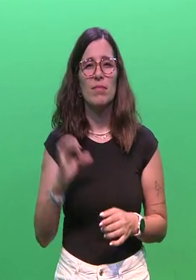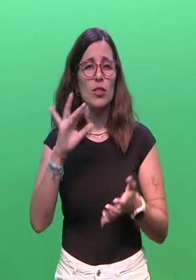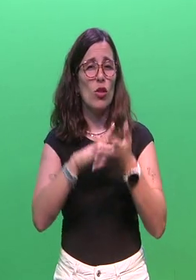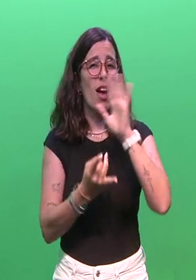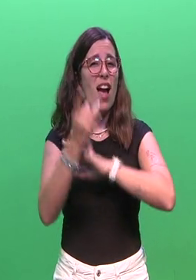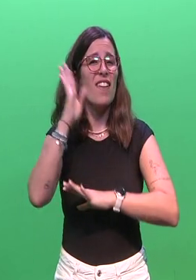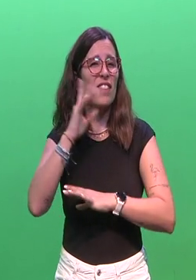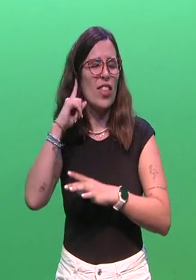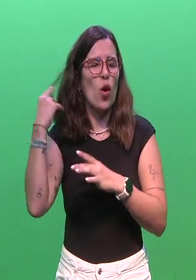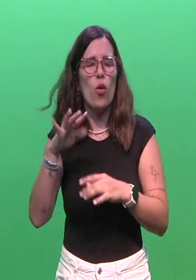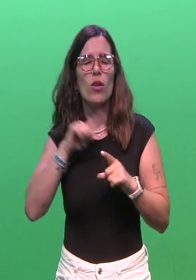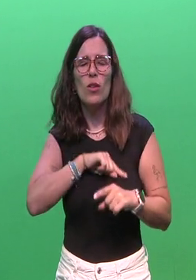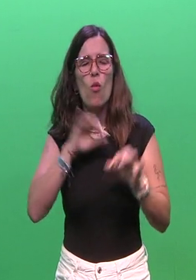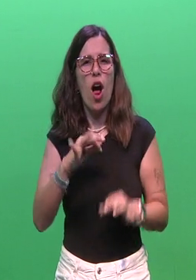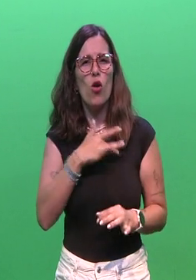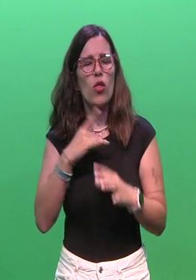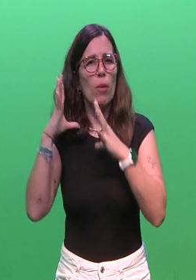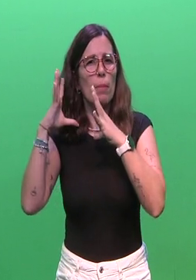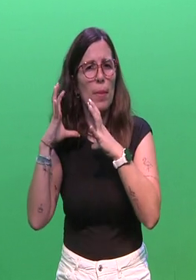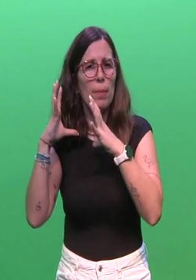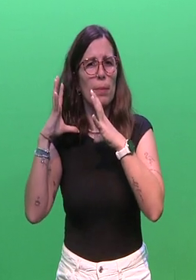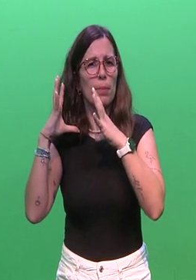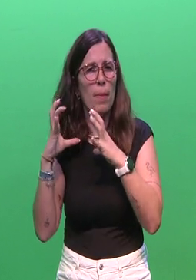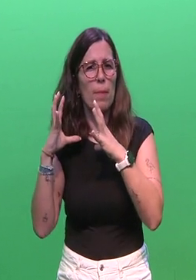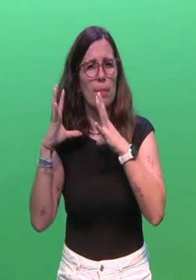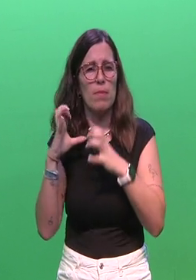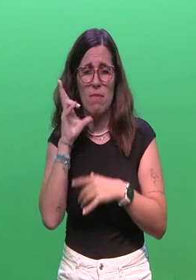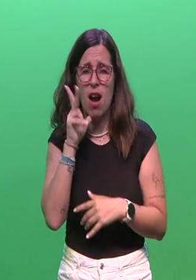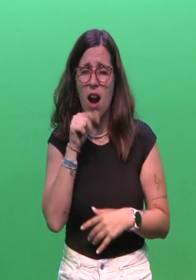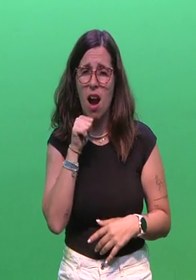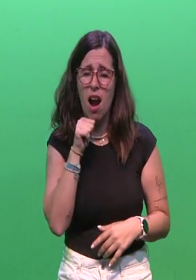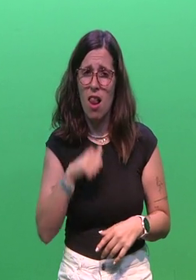Tenia una infecció a l'orella i sentia els batecs del cor dins l'orella. Em feia molt de mal.